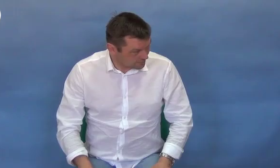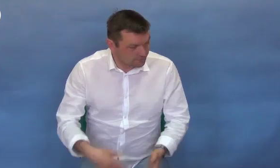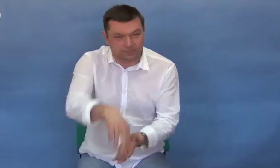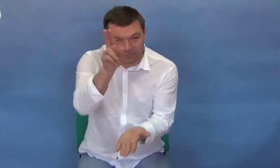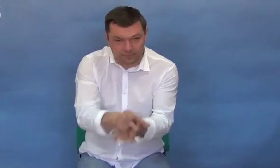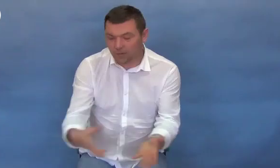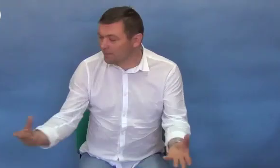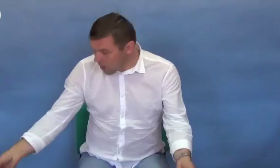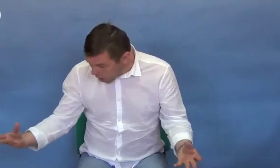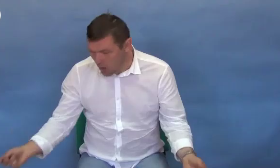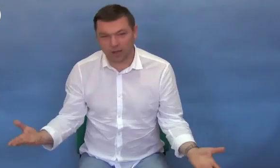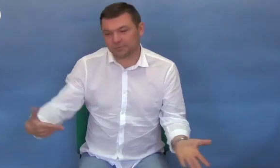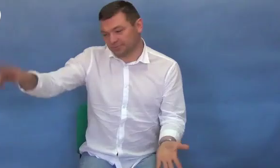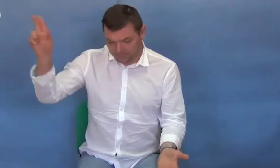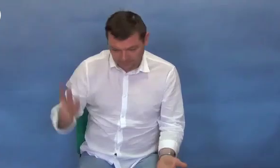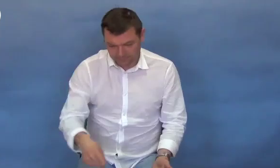Człowiek upada na mokrej podłodze.